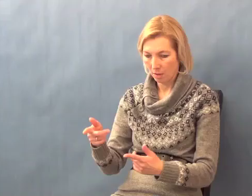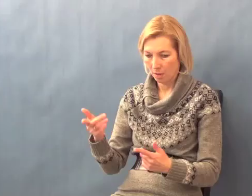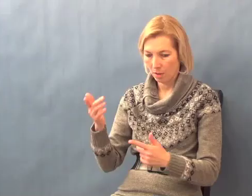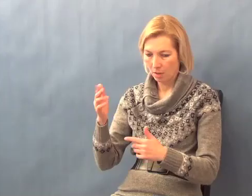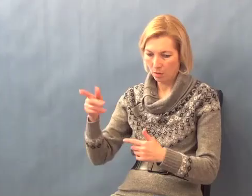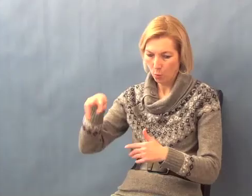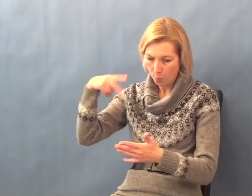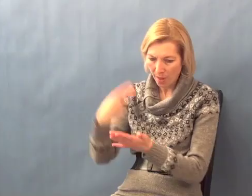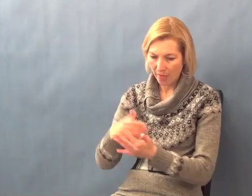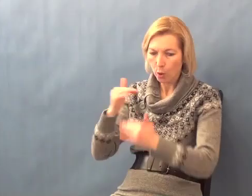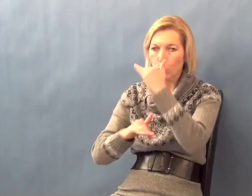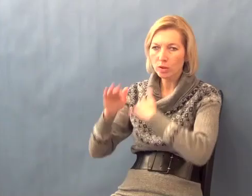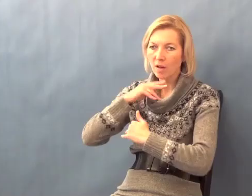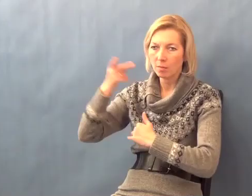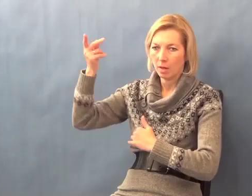To pokazuje upadek z góry.